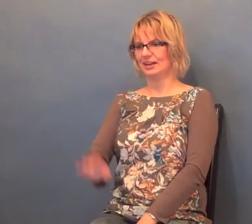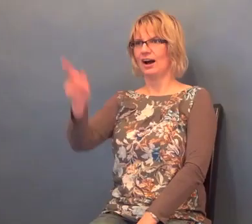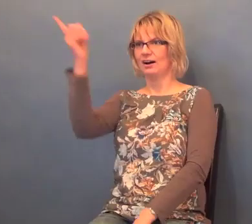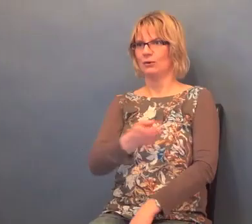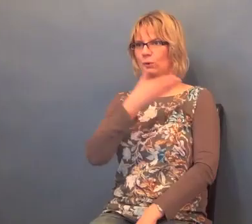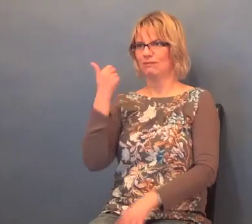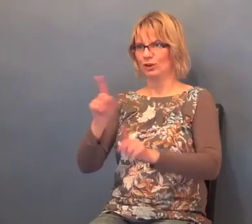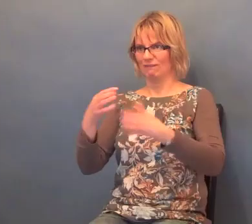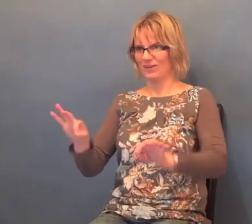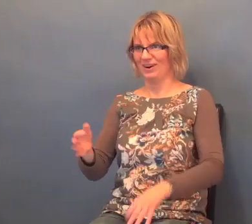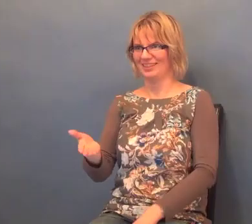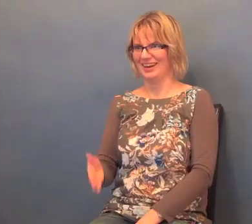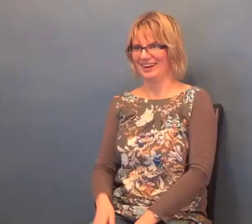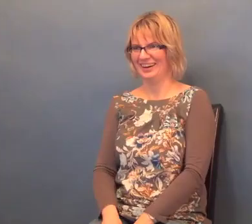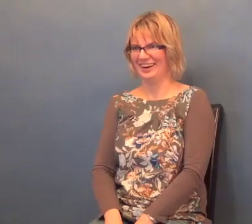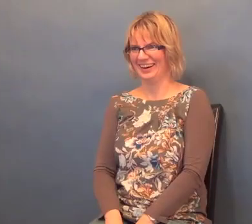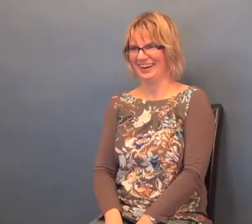Jeżeli nie ma znaku ukośnie przekreślonego, to znaczy, że wolno?